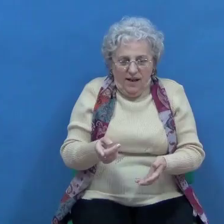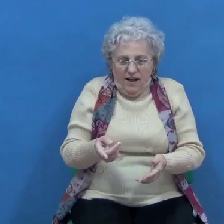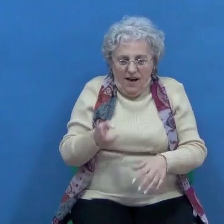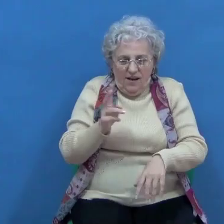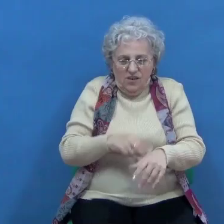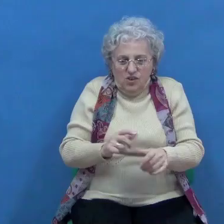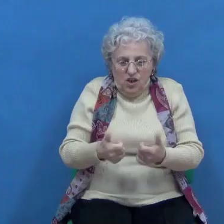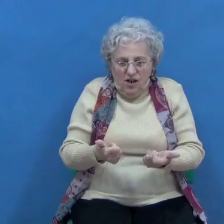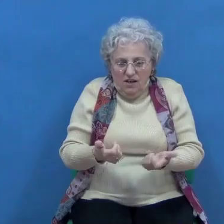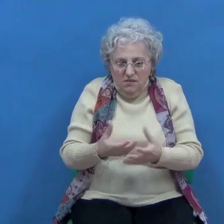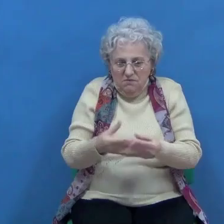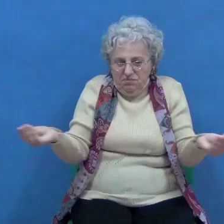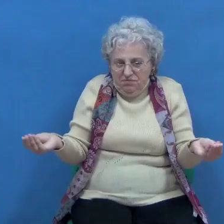Policjant nie wiedział dlaczego on zniknął.